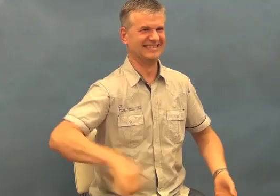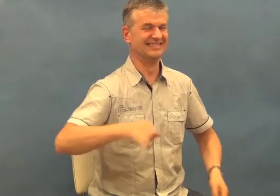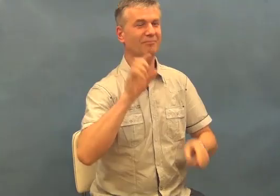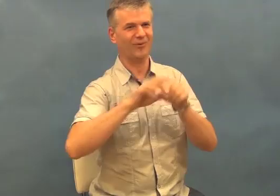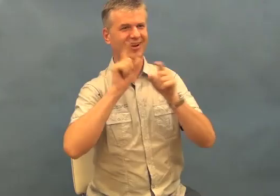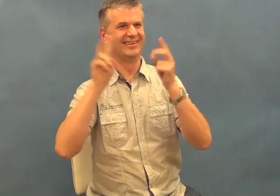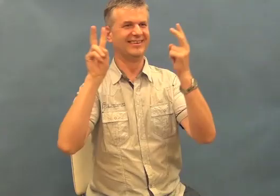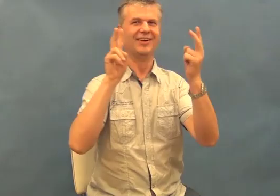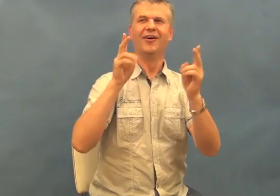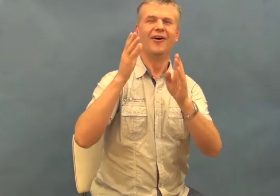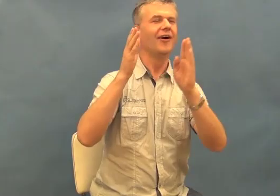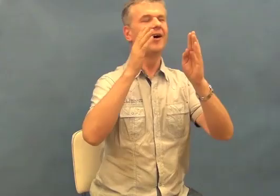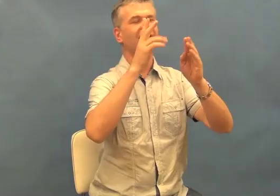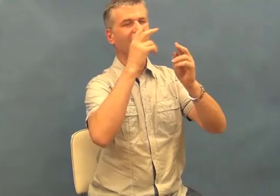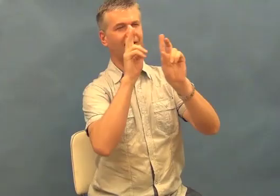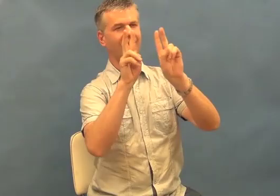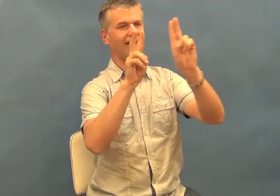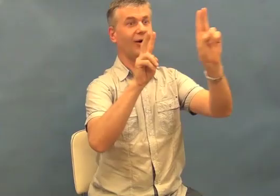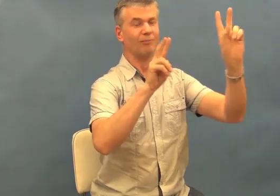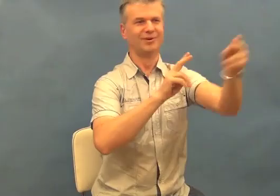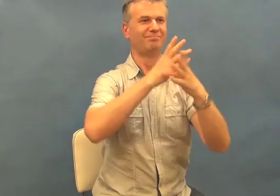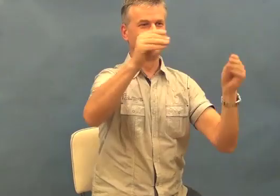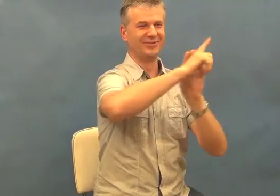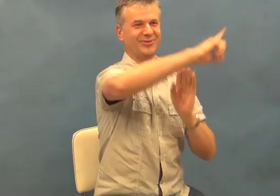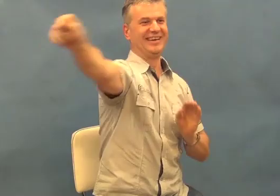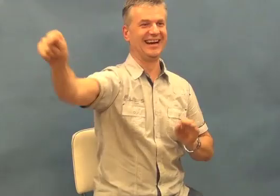Policjant idzie za nimi, a oni szybko znikają za rogiem.